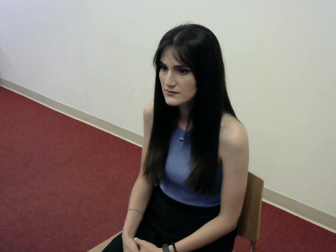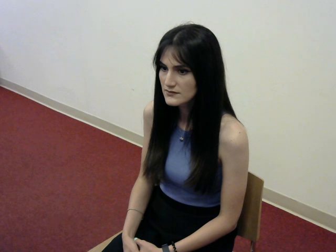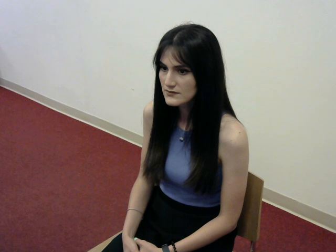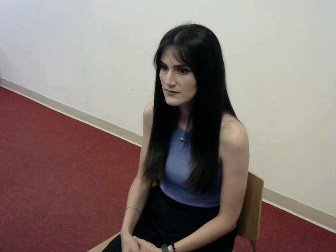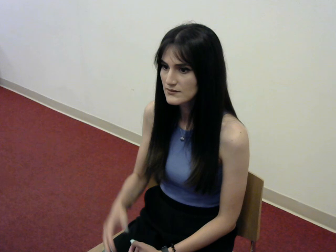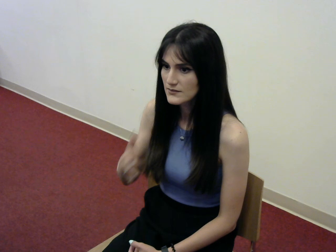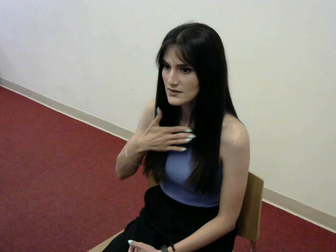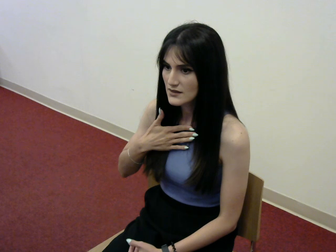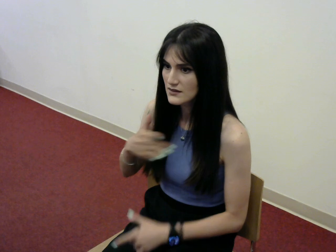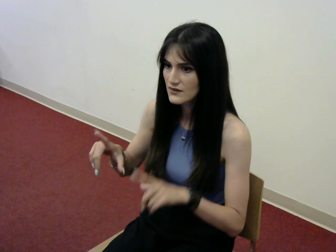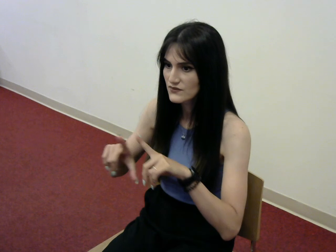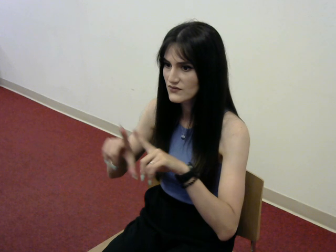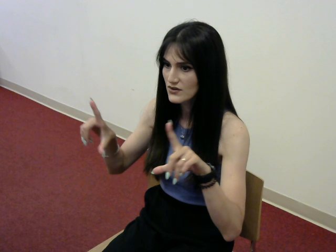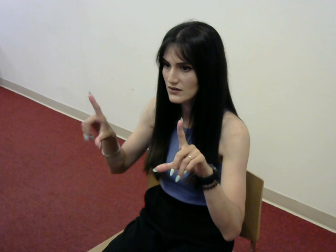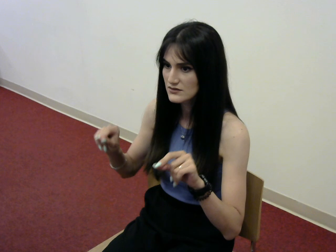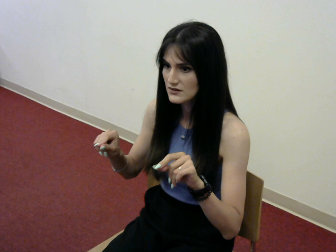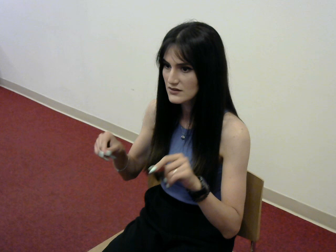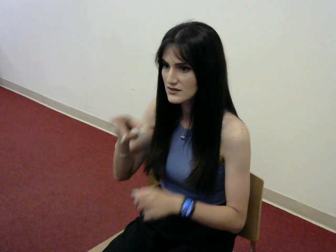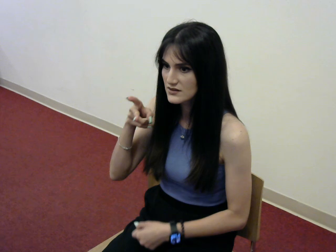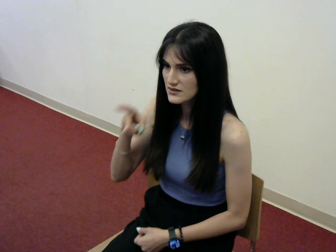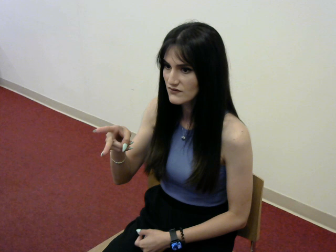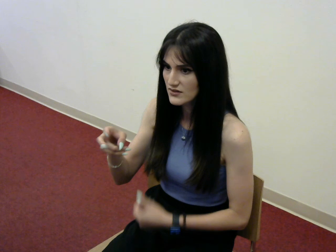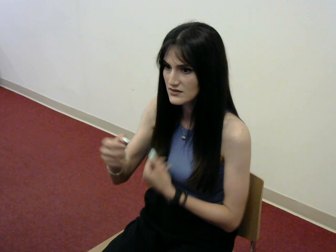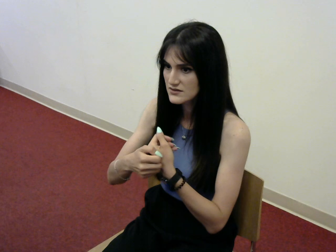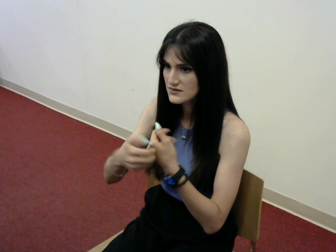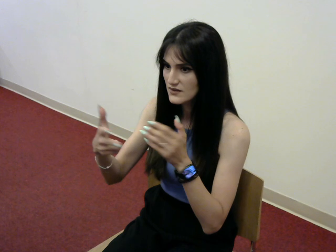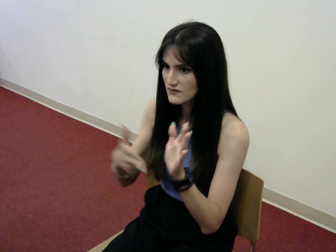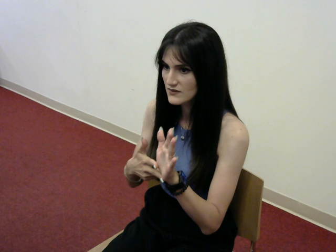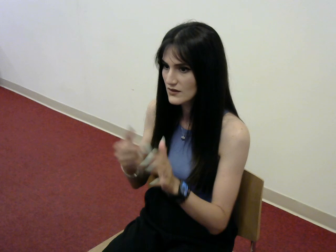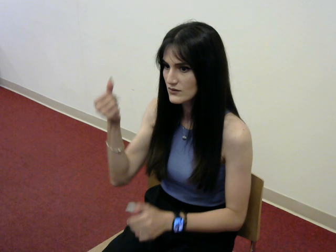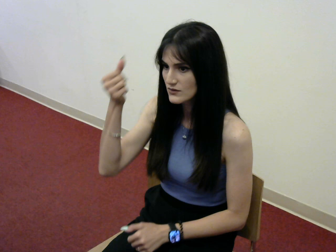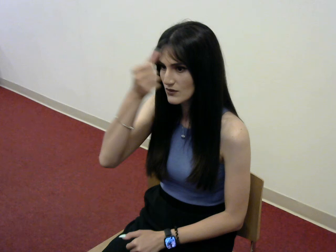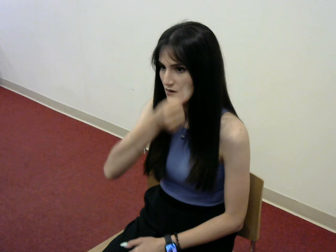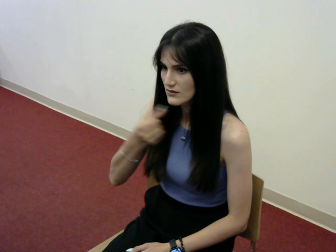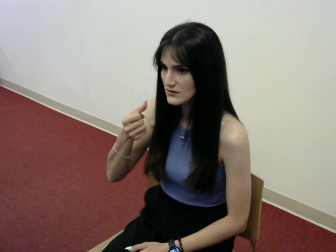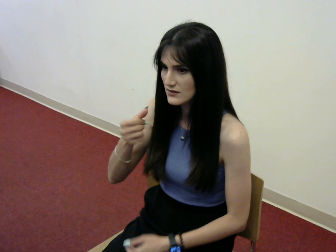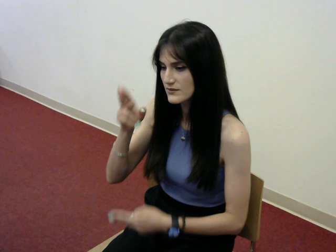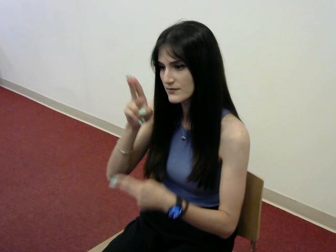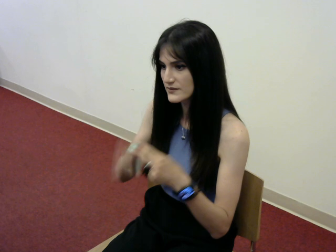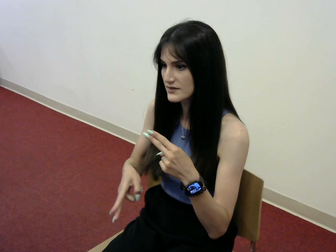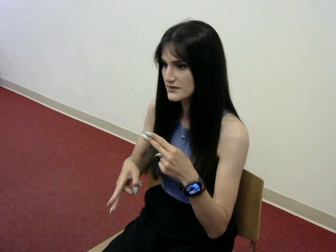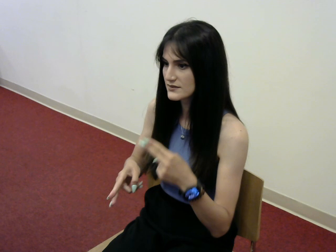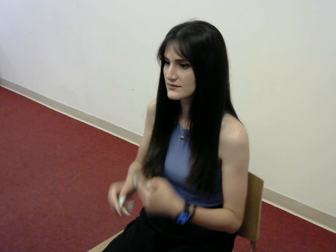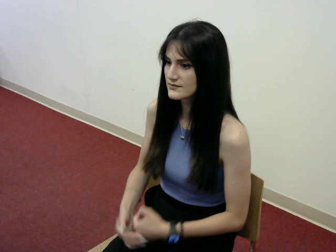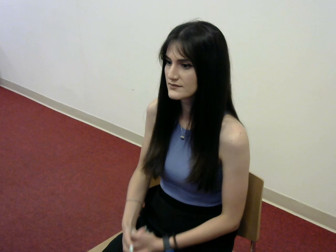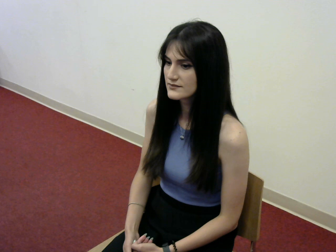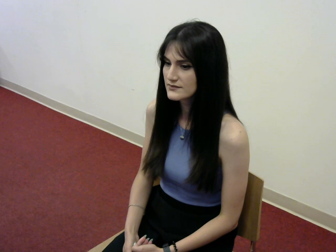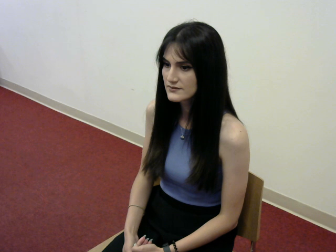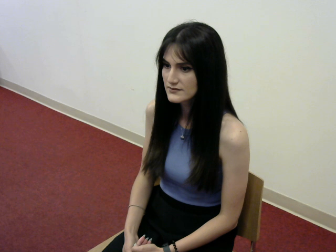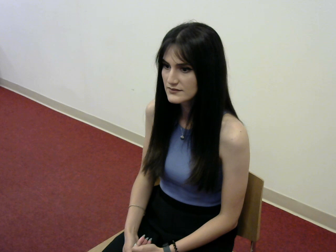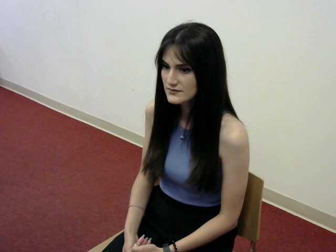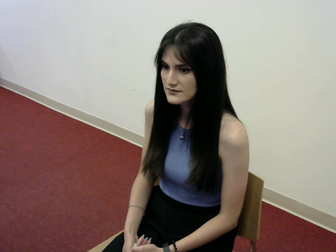Mən məktəbi 2018-ci ildə bitirmişəm